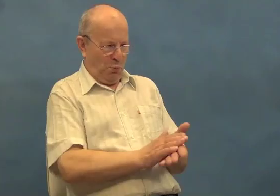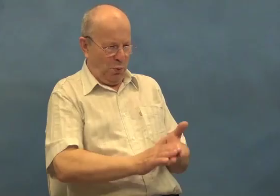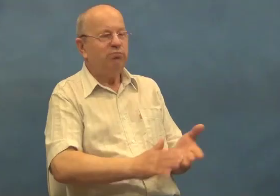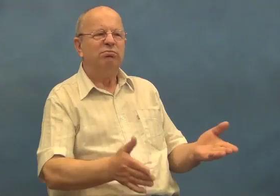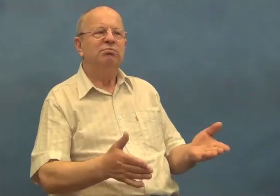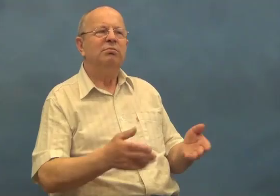Pusto.